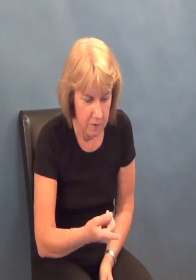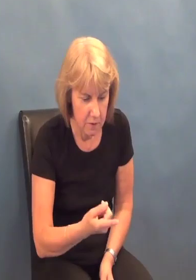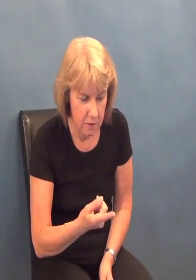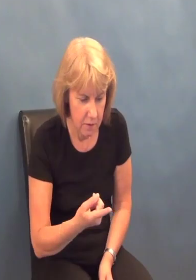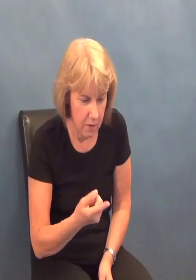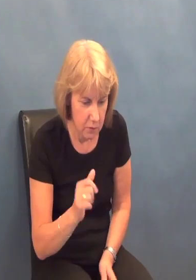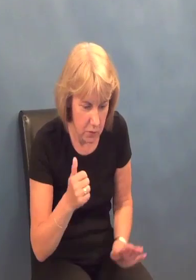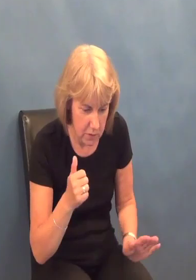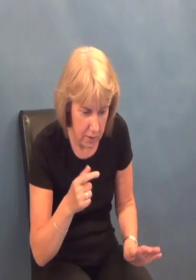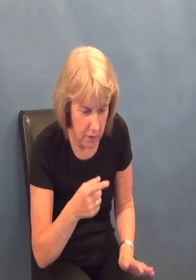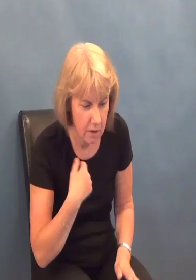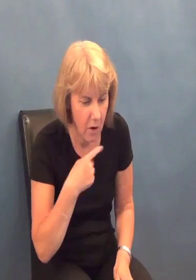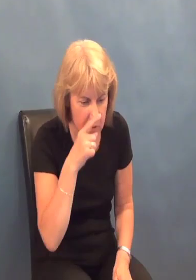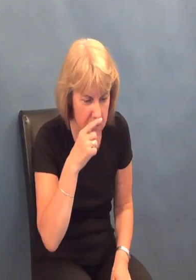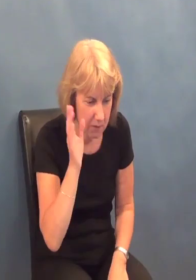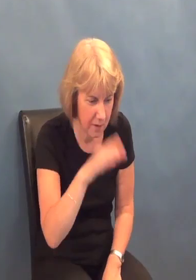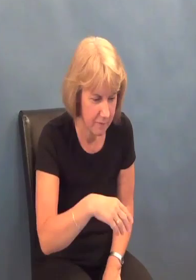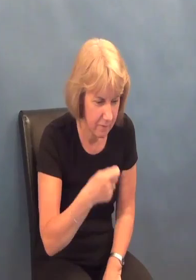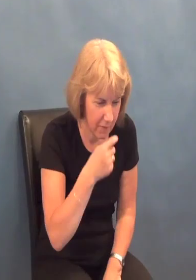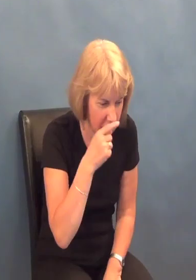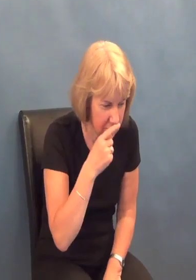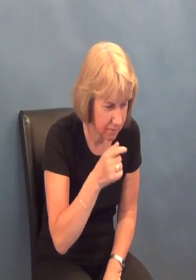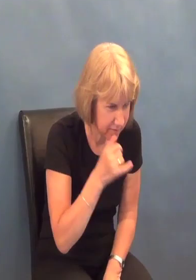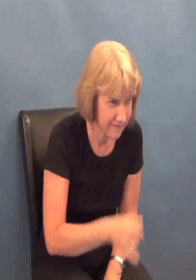To szósty... Ah, do Olsztyna jadę, do Olsztyna.